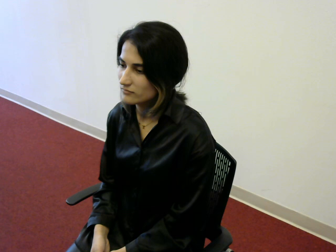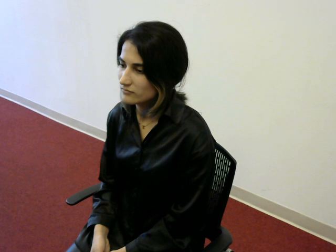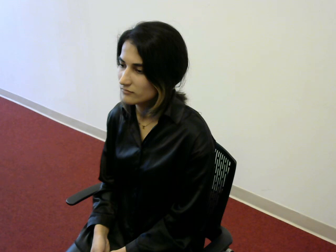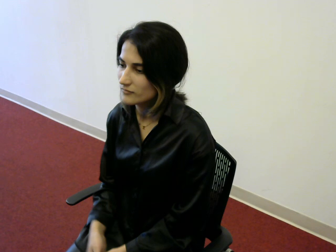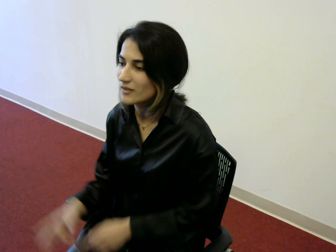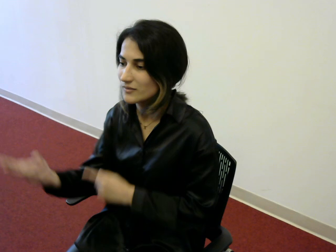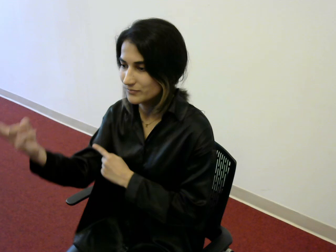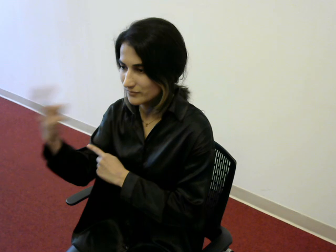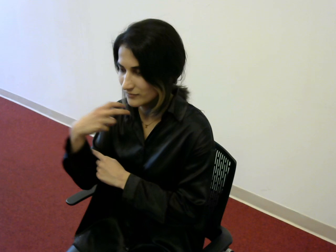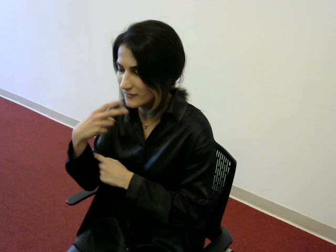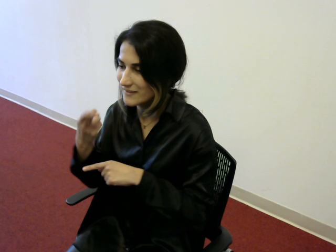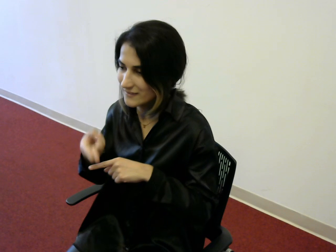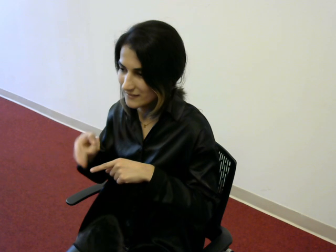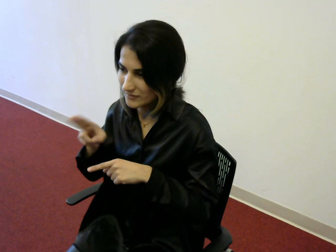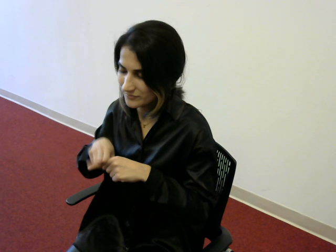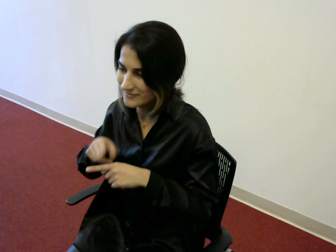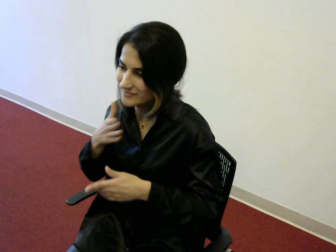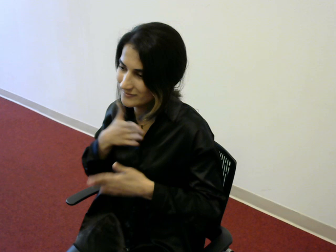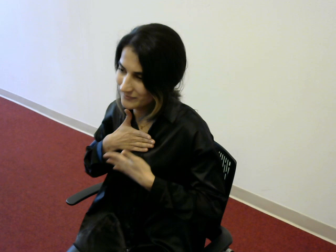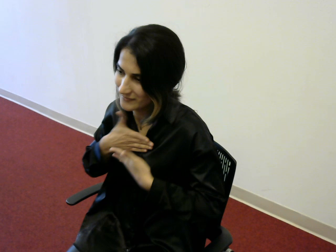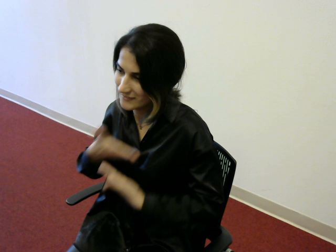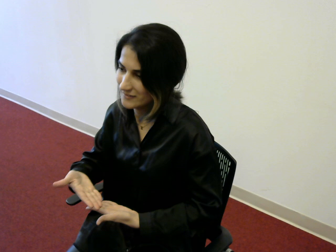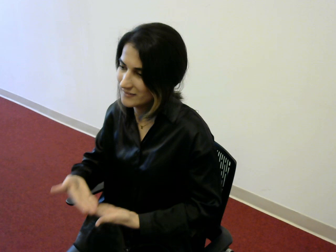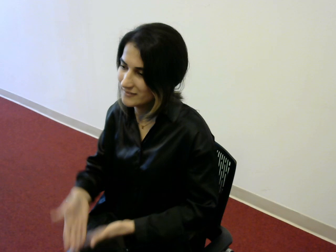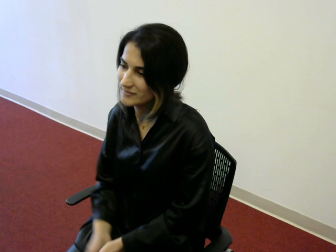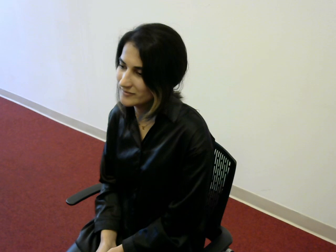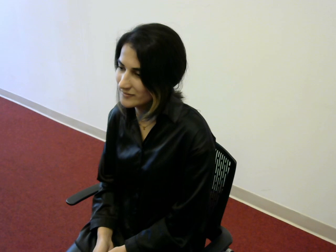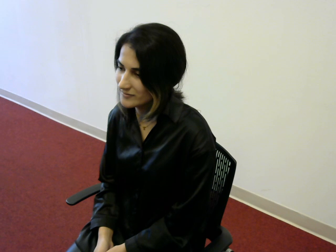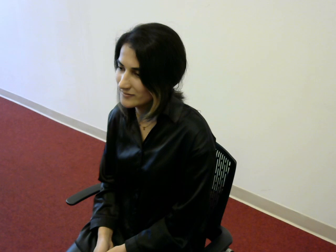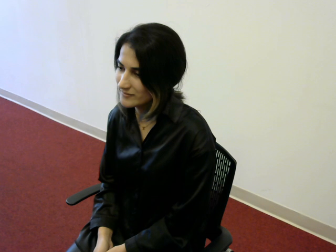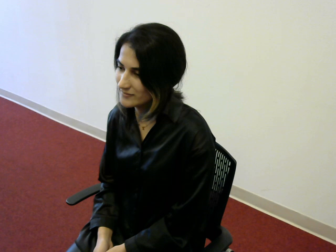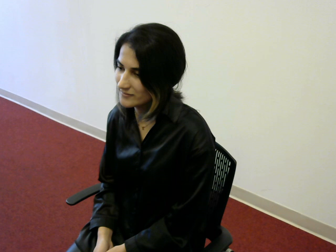Gəldiyinizə görə minnətdaram